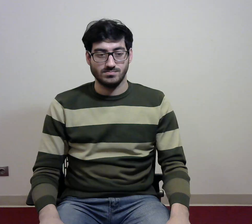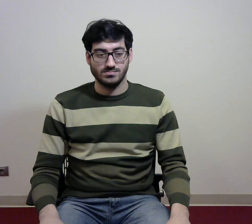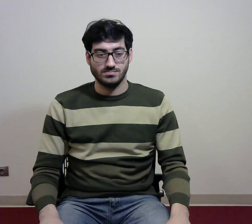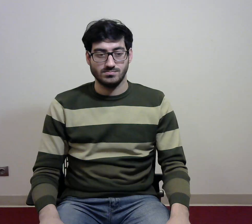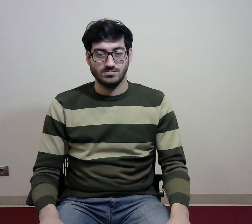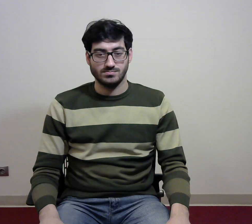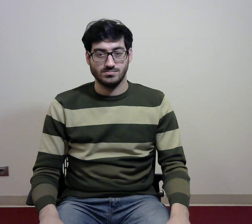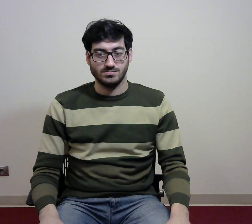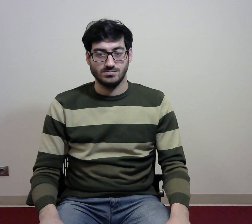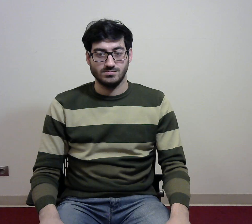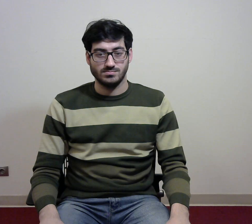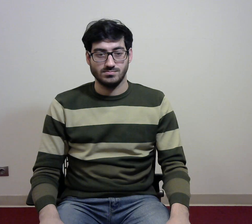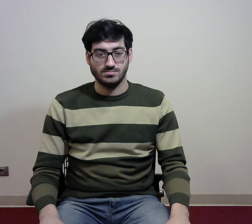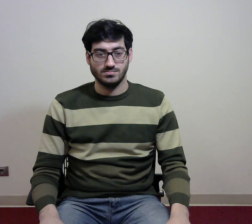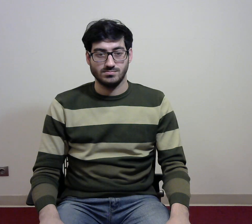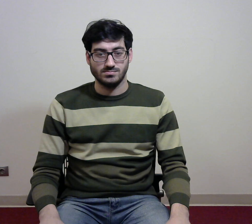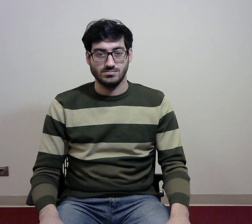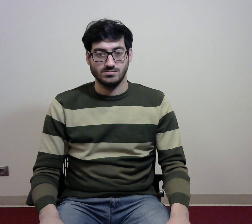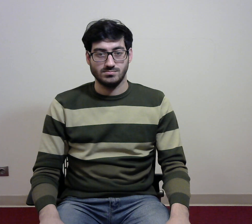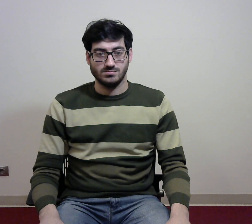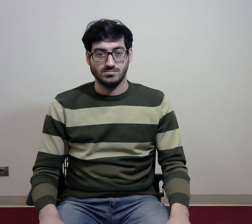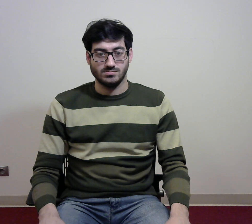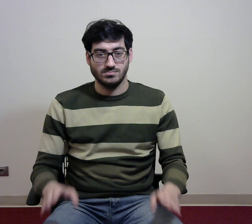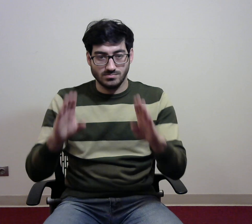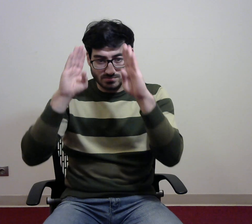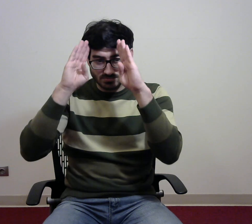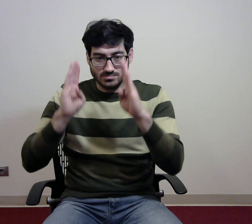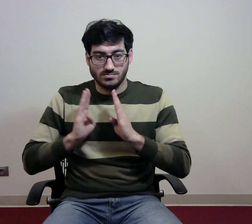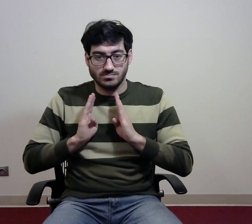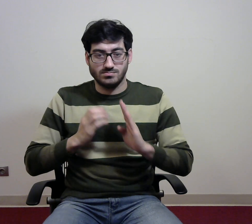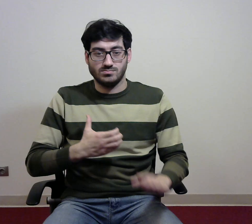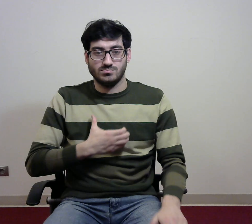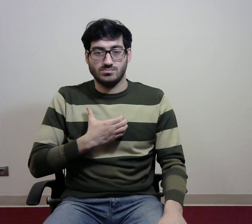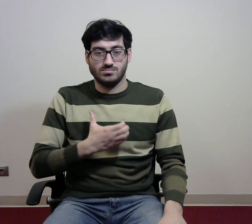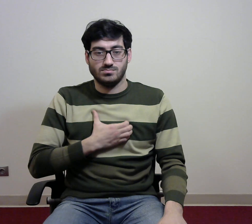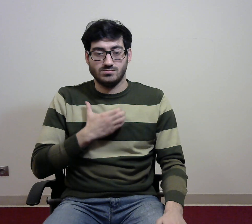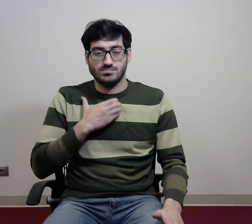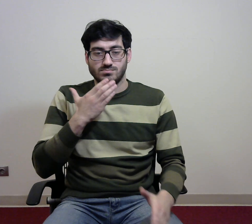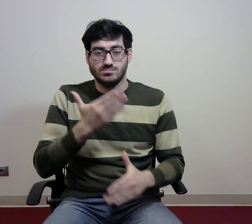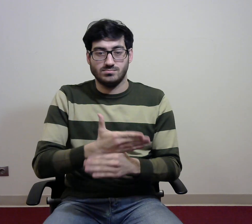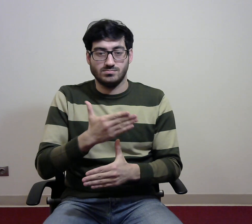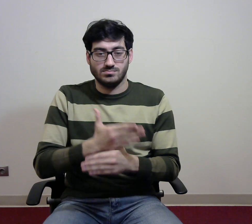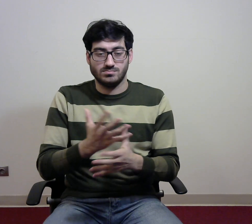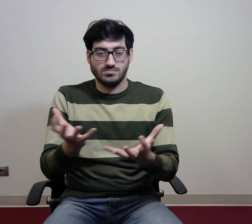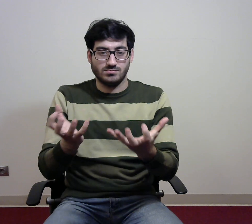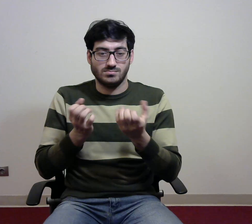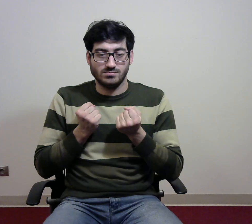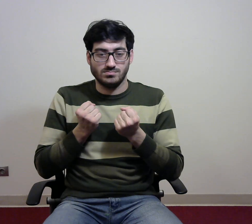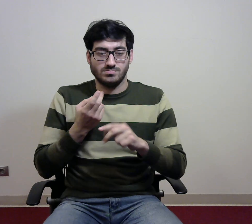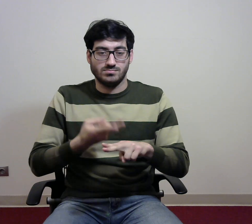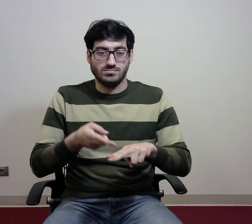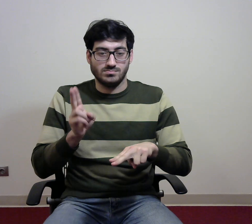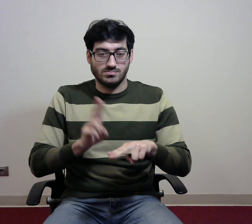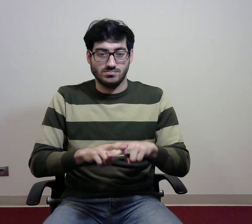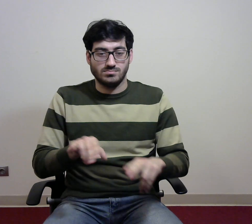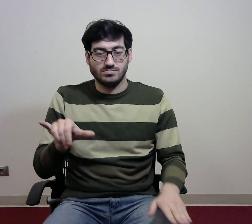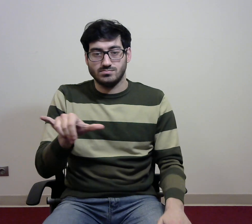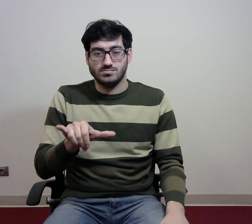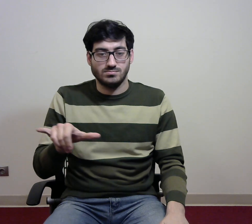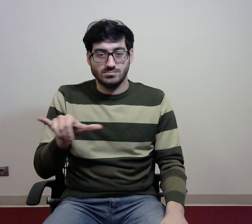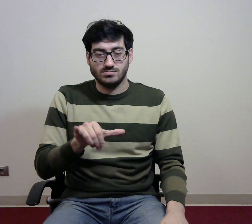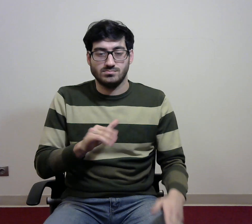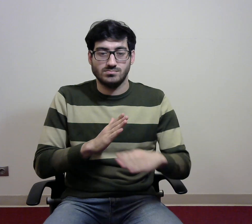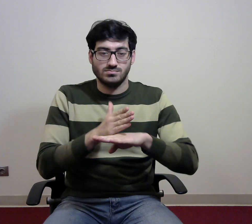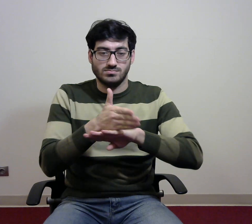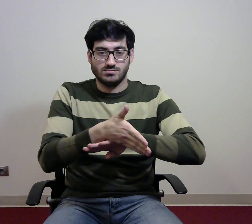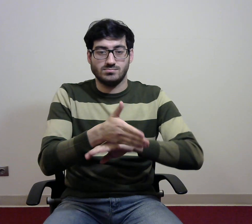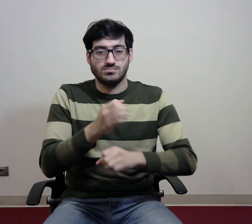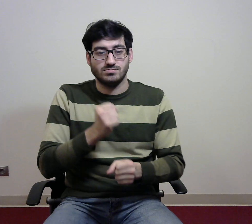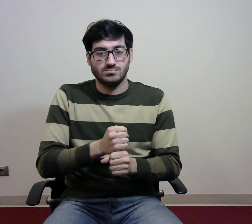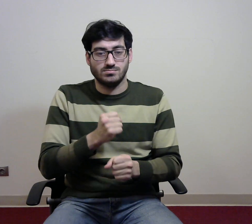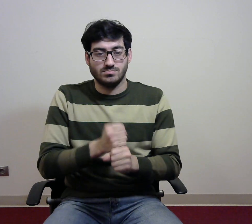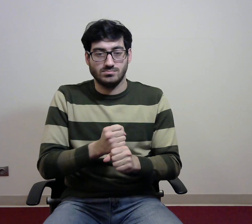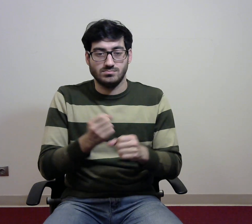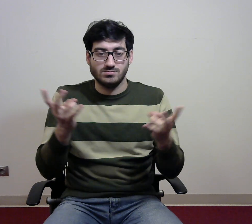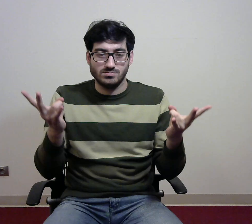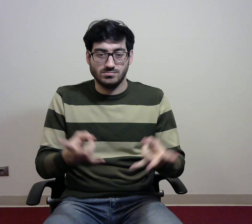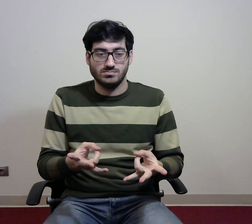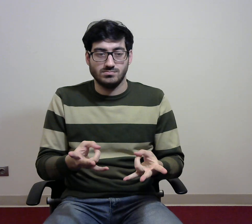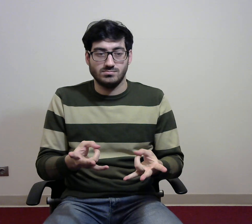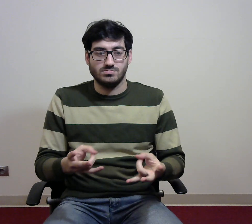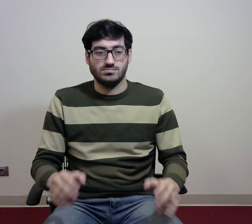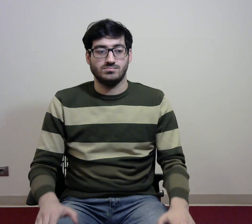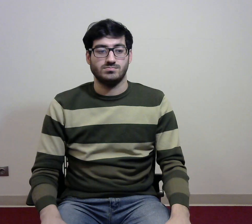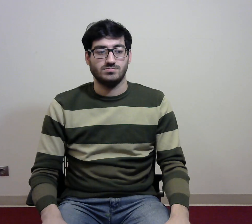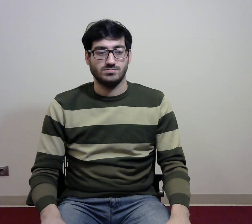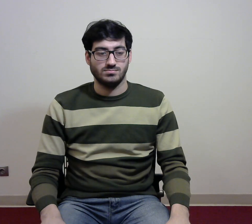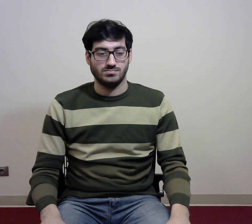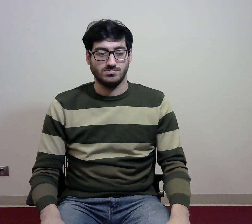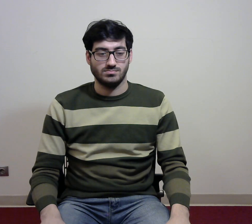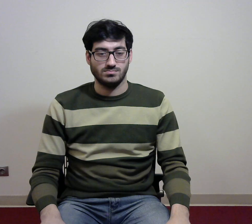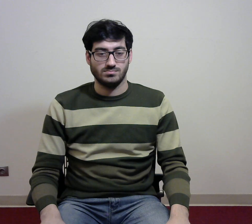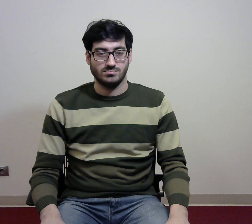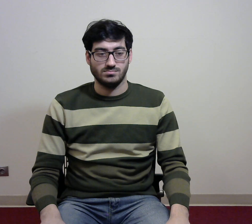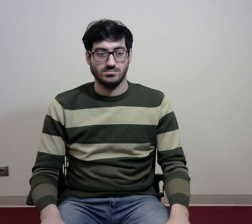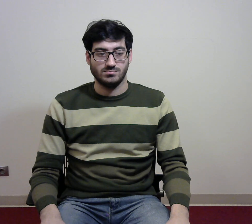Ünvanlı sosial yardım almaq üçün hara müraciət etmək lazımdır